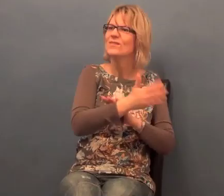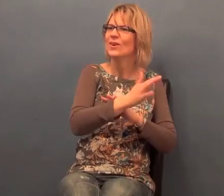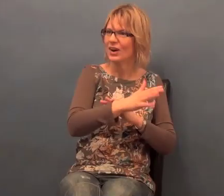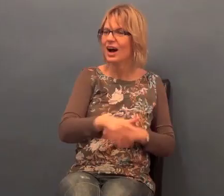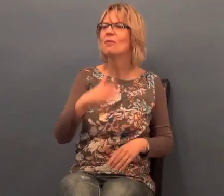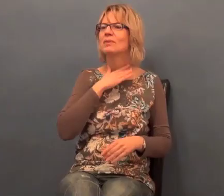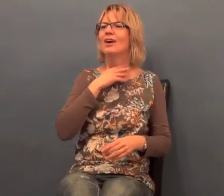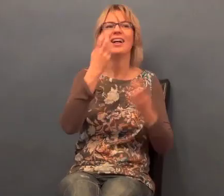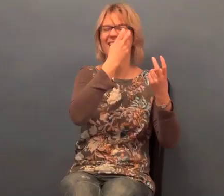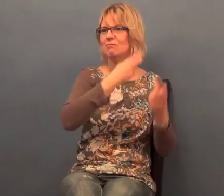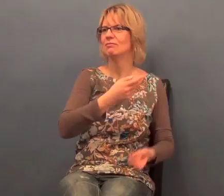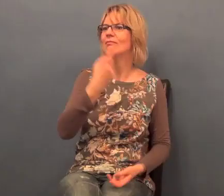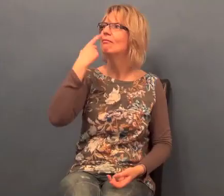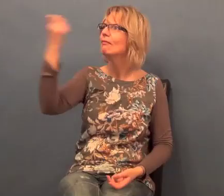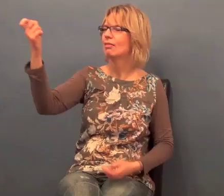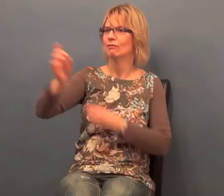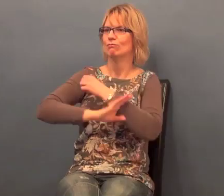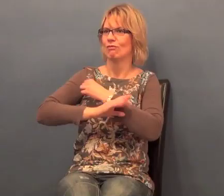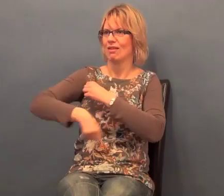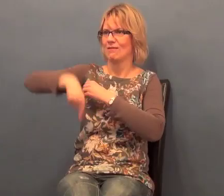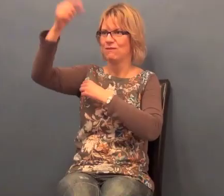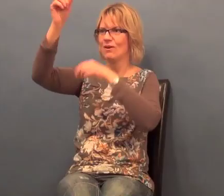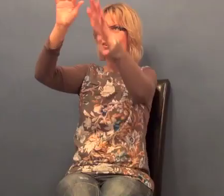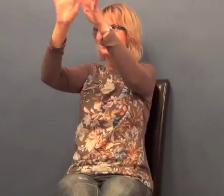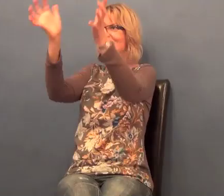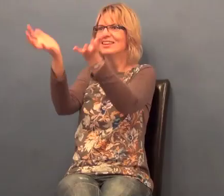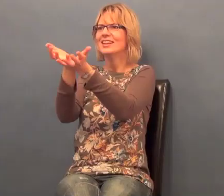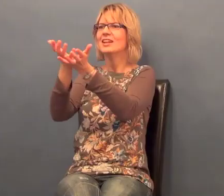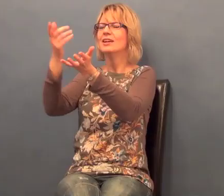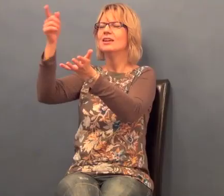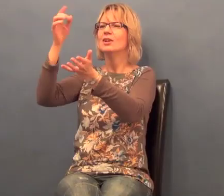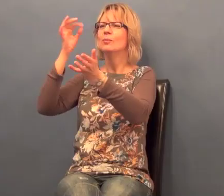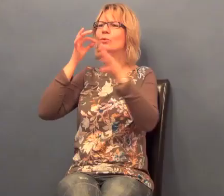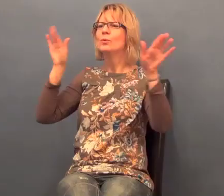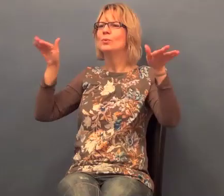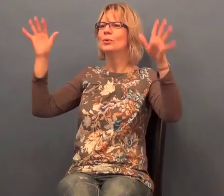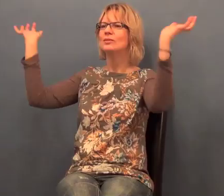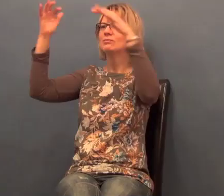Pies zamiast szukać, przygląda się ulowi na drzewie.